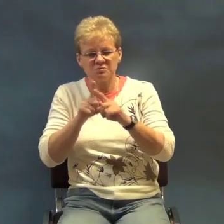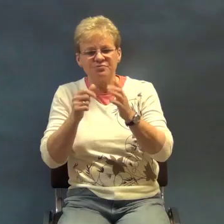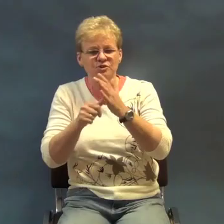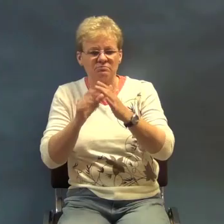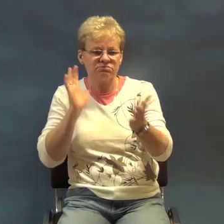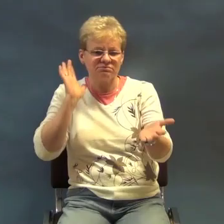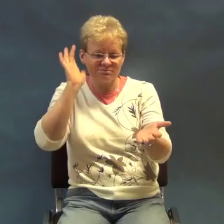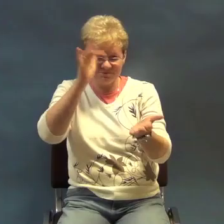Docierają na miejsce.